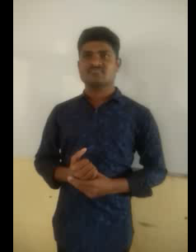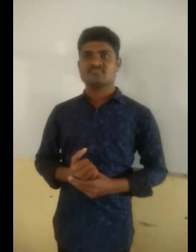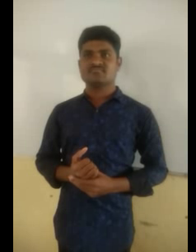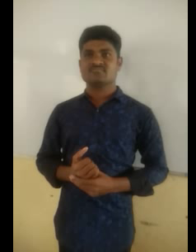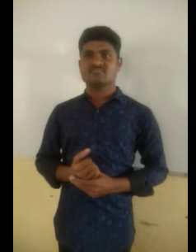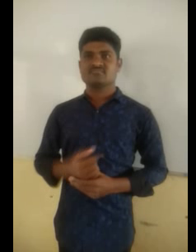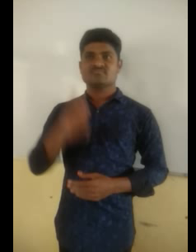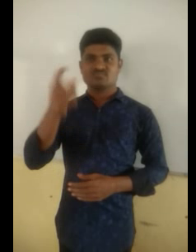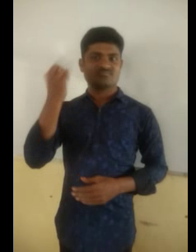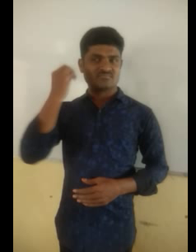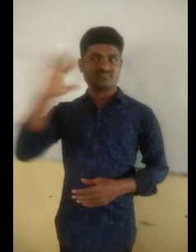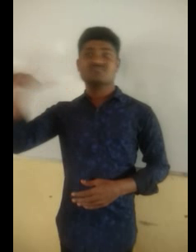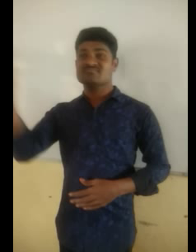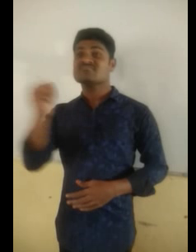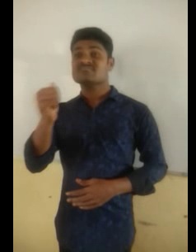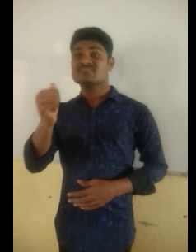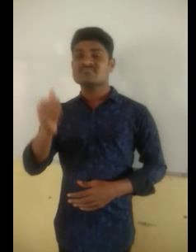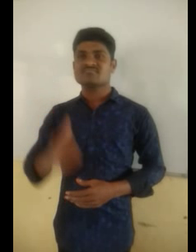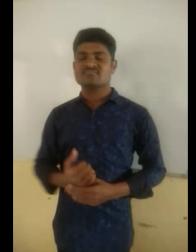what did you tell him